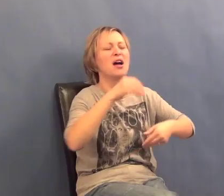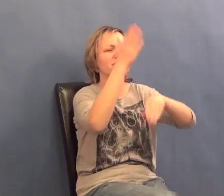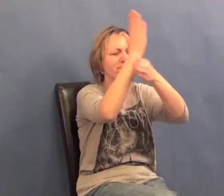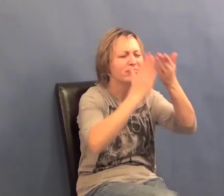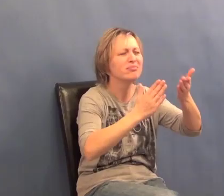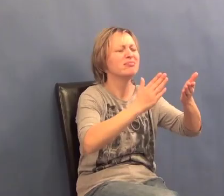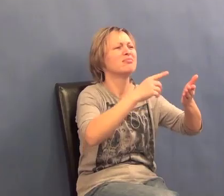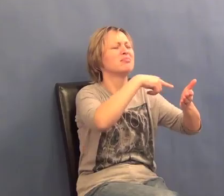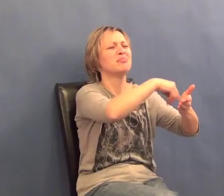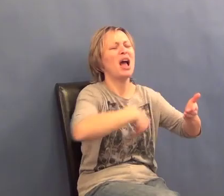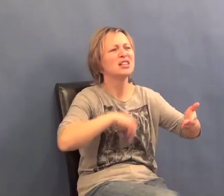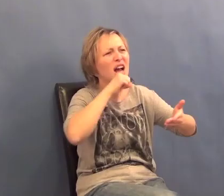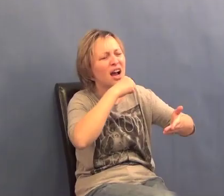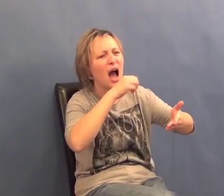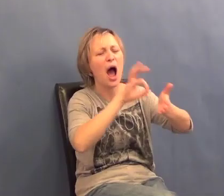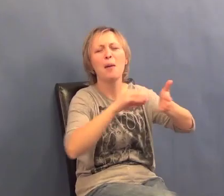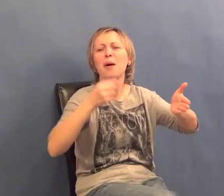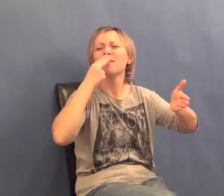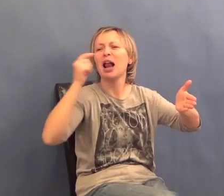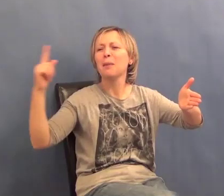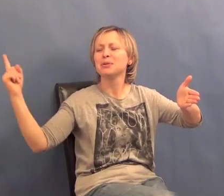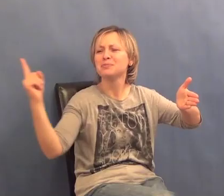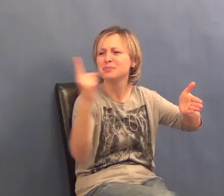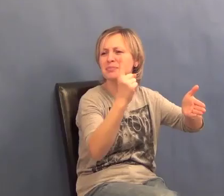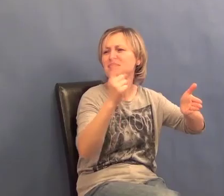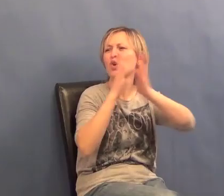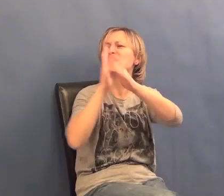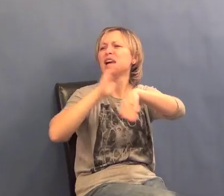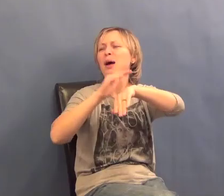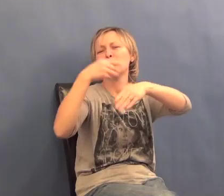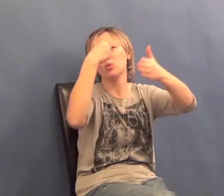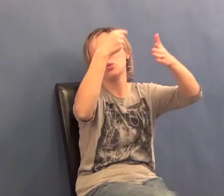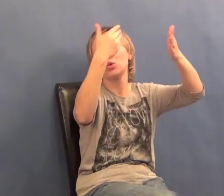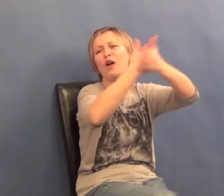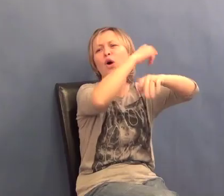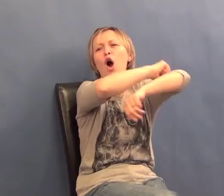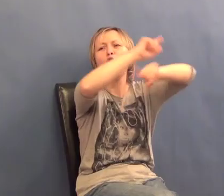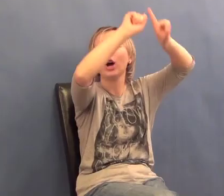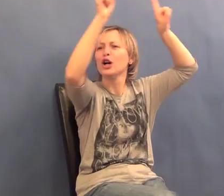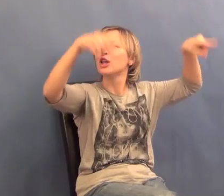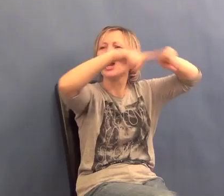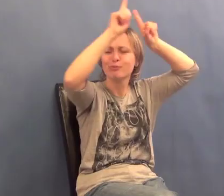Okna są rozbite, a tamta starsza pani akurat zauważa Chaplina, podchodzi do niego i zamawia okno, prosi go aby wstawił nowe okno.